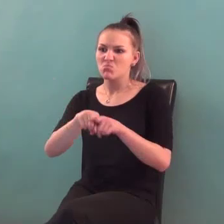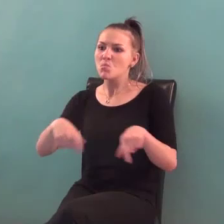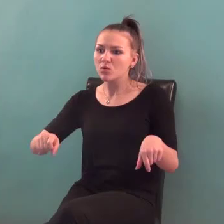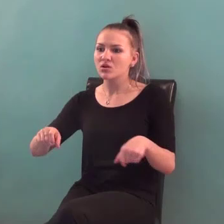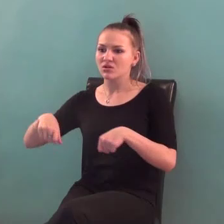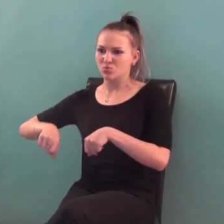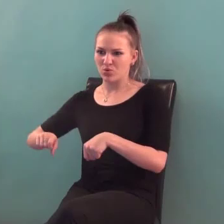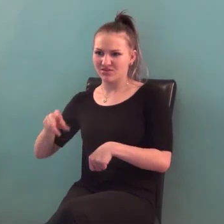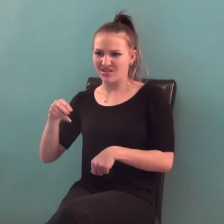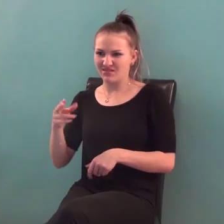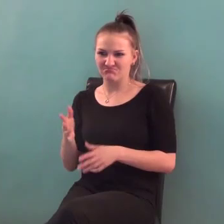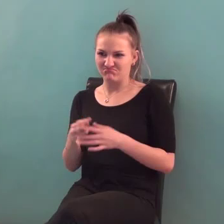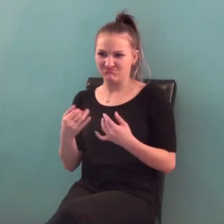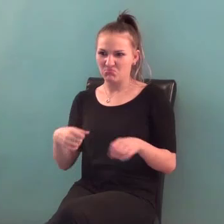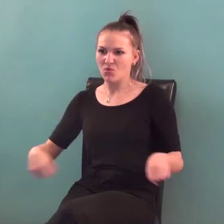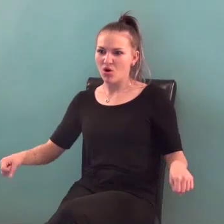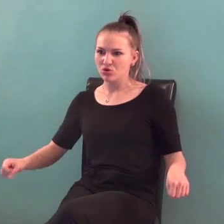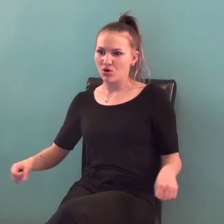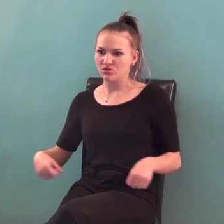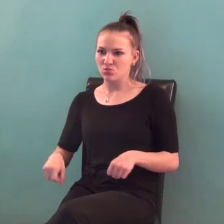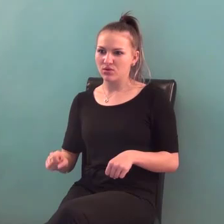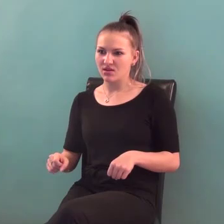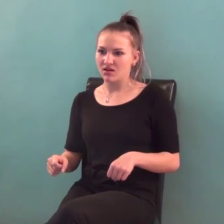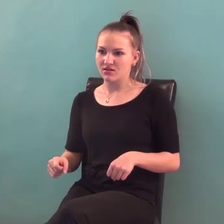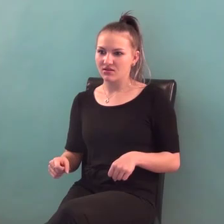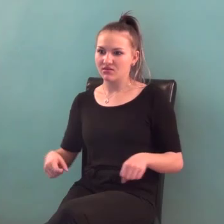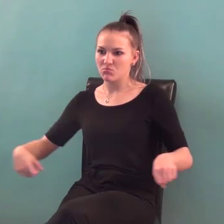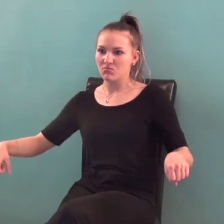Chyba tak samo się miga motor i skuter.